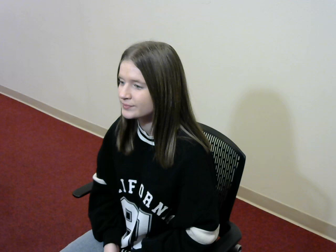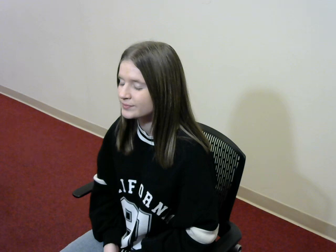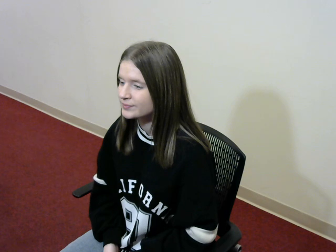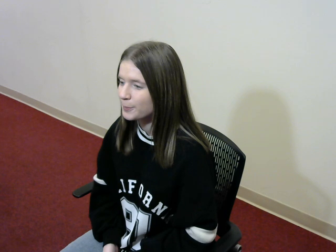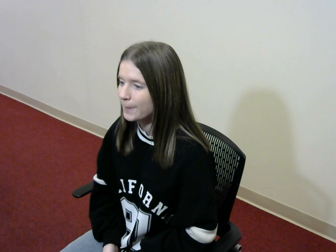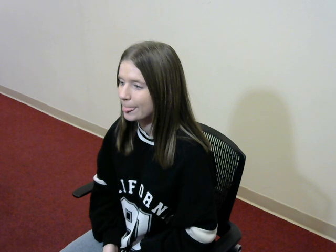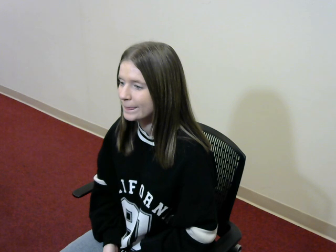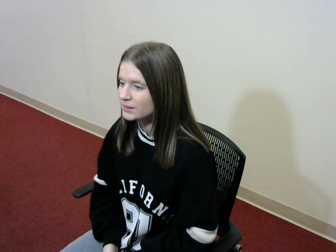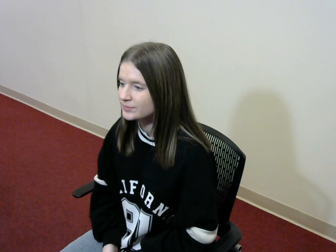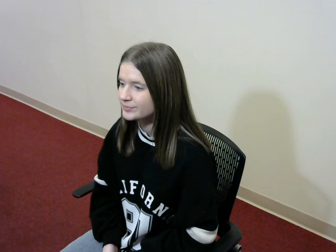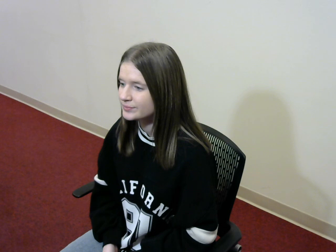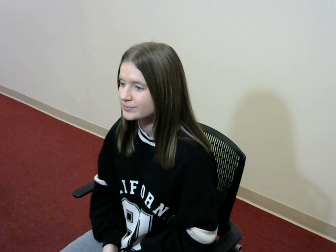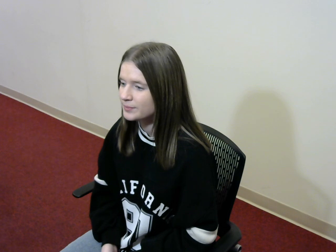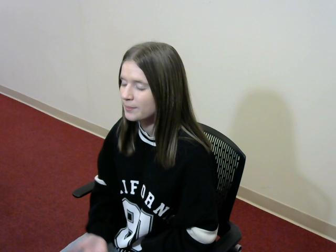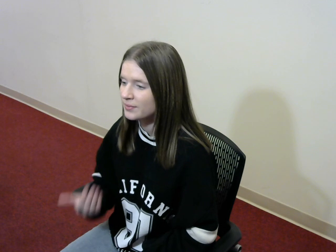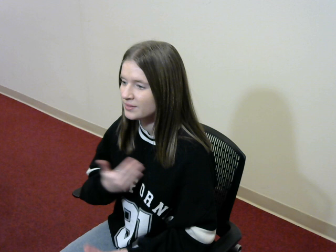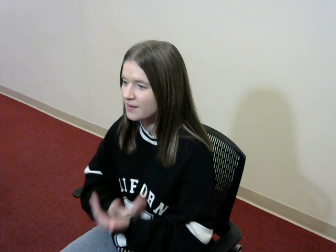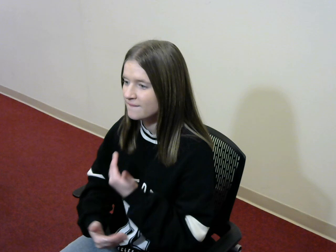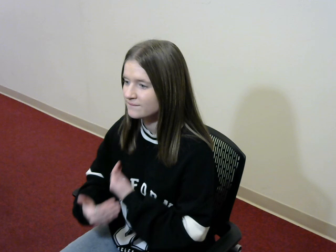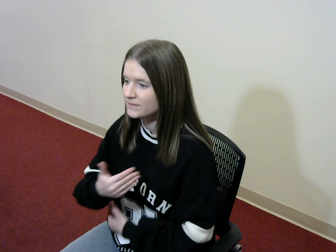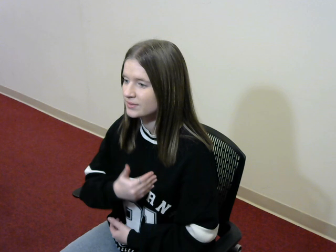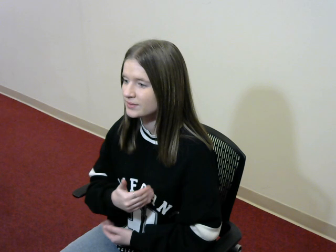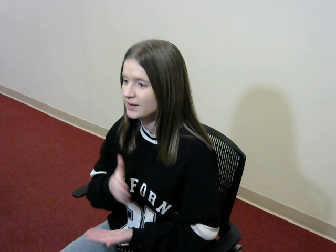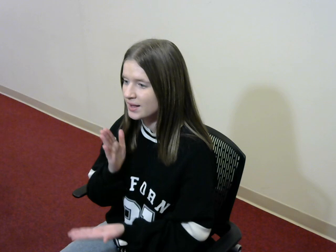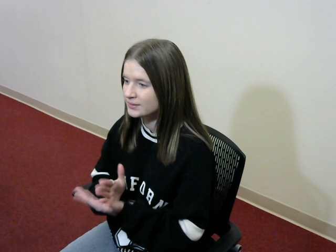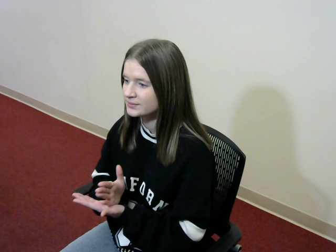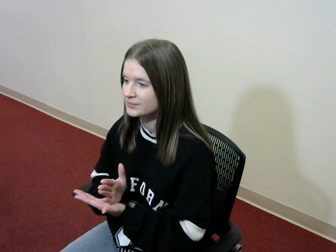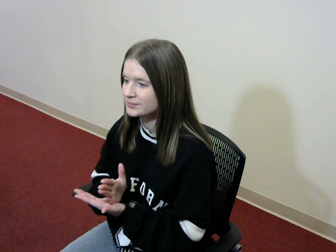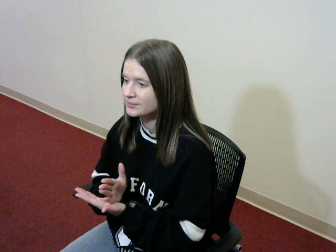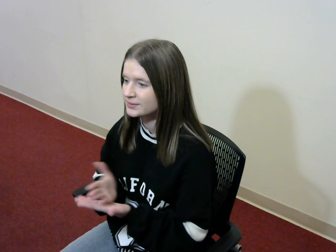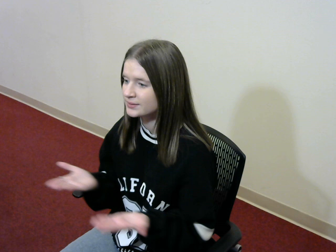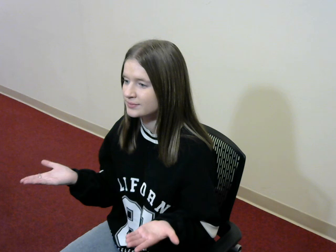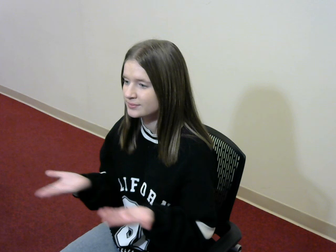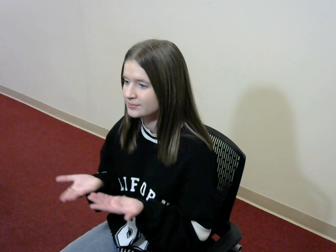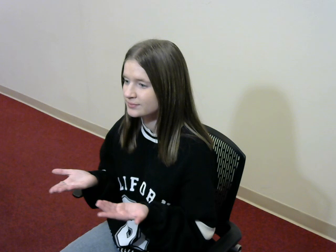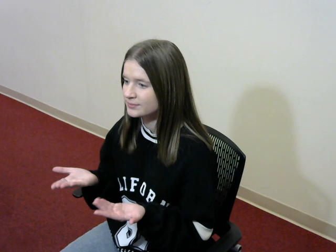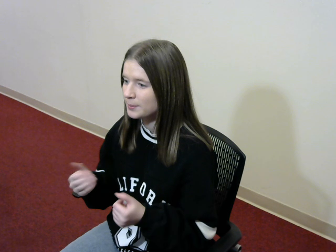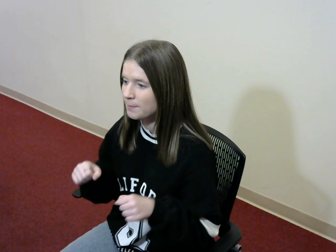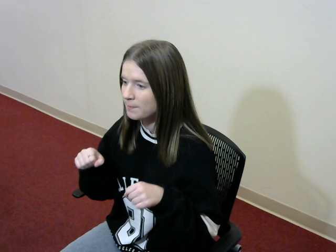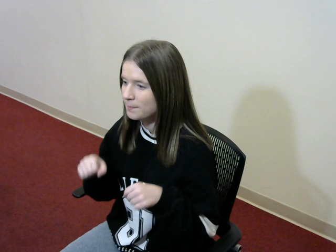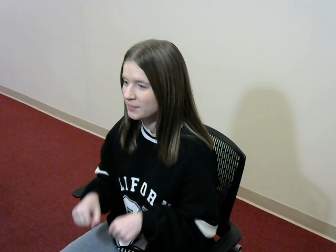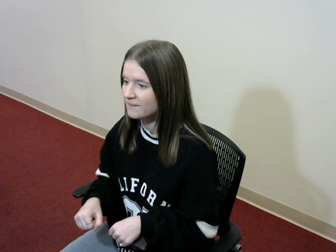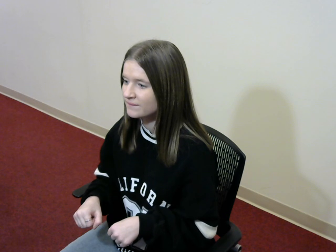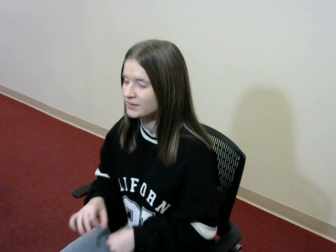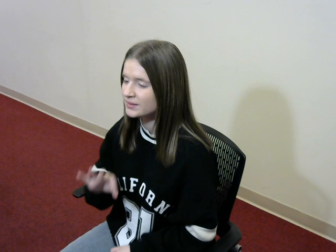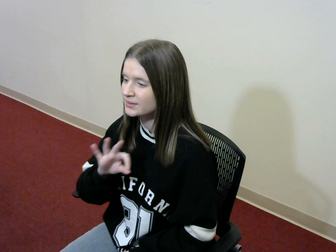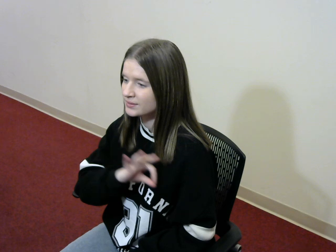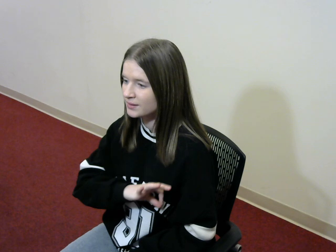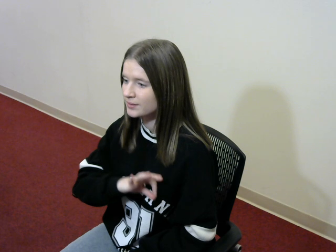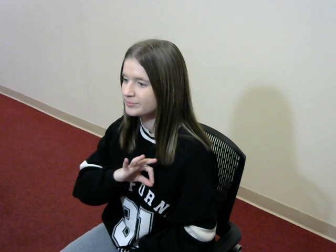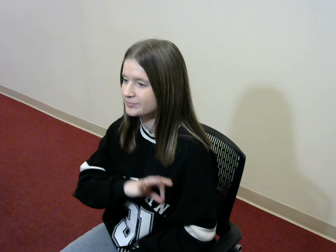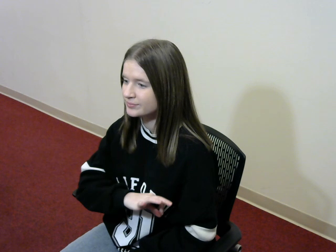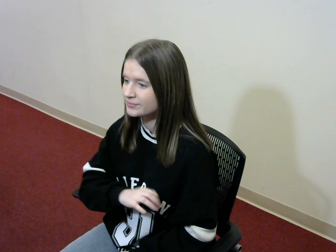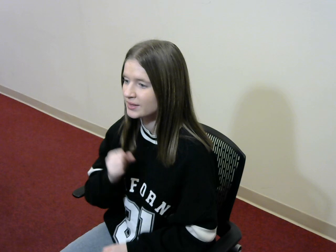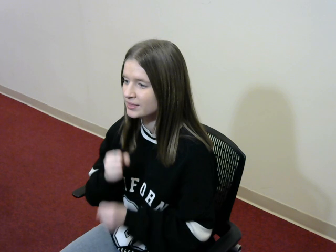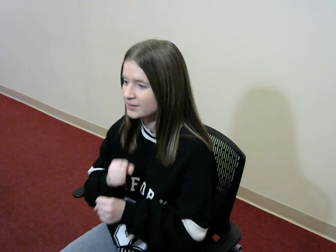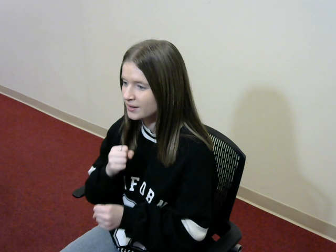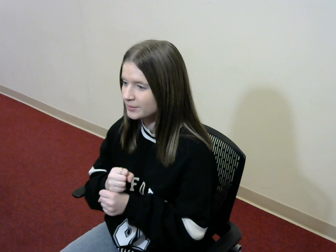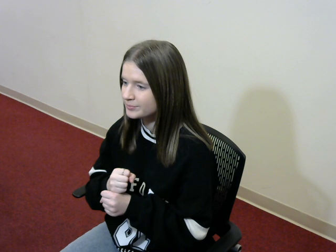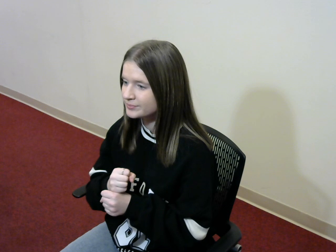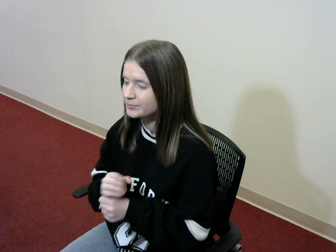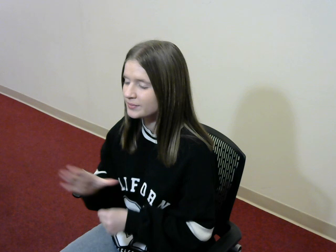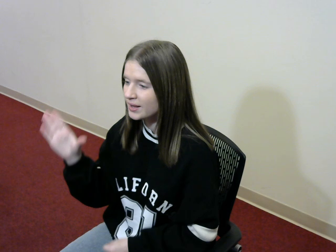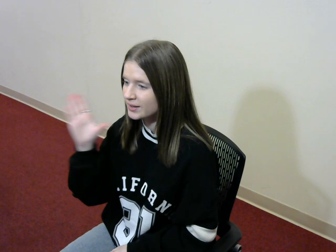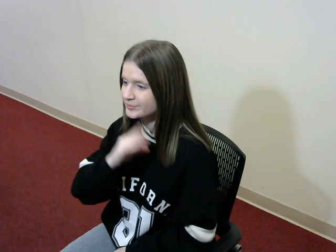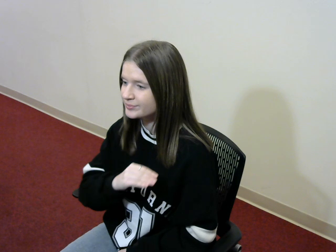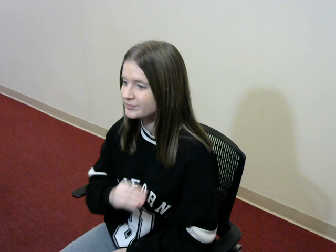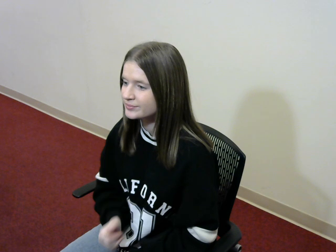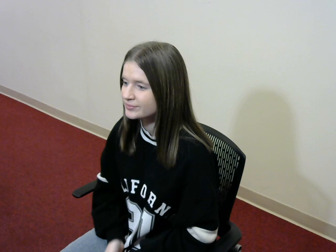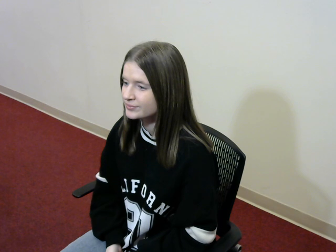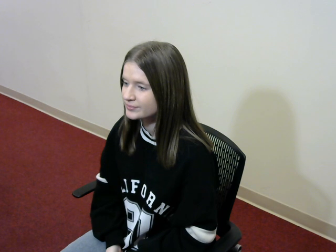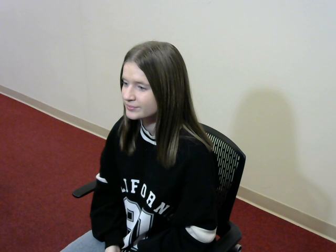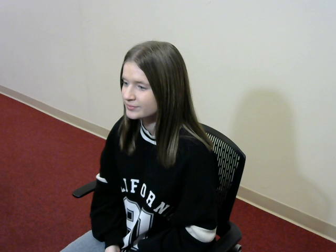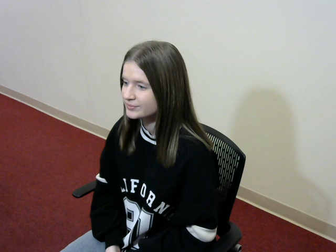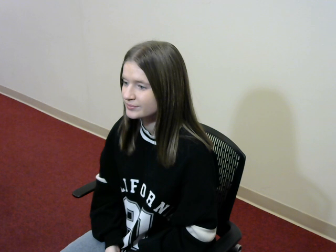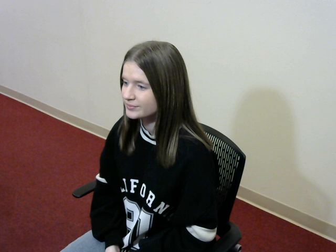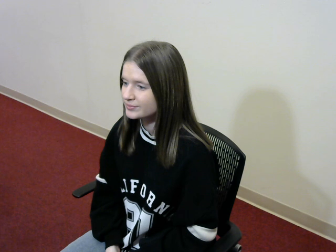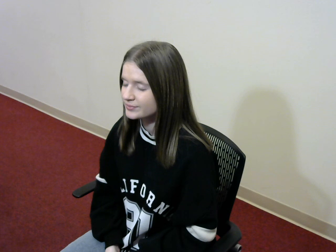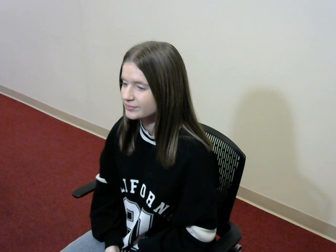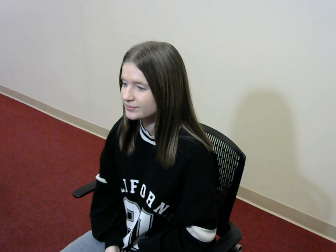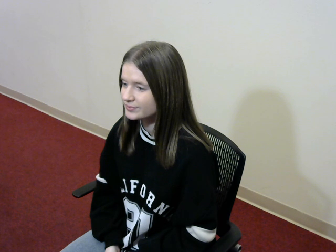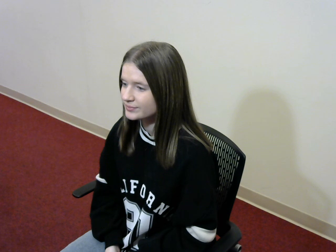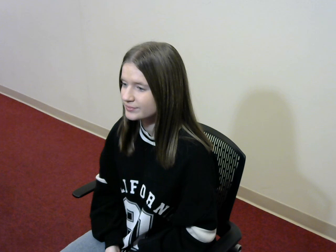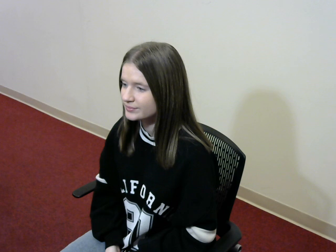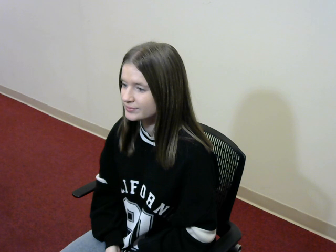Əlilliyim var, hansı hüquqlardan istifadə edə bilərəm?